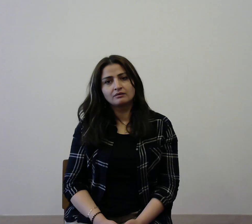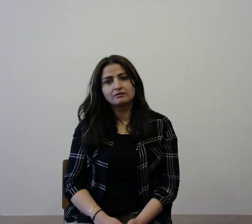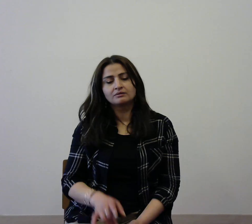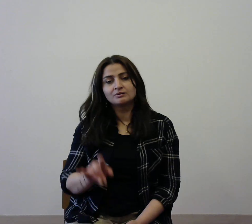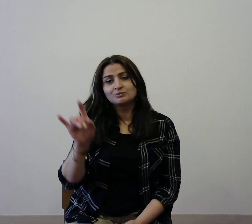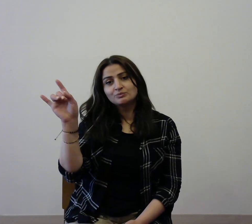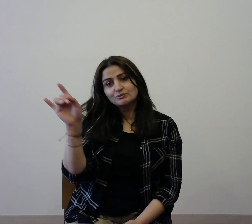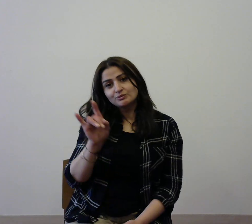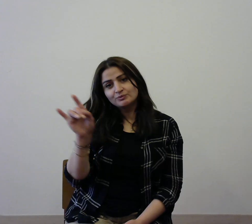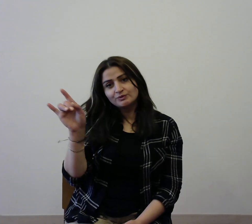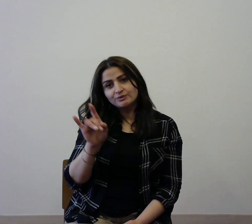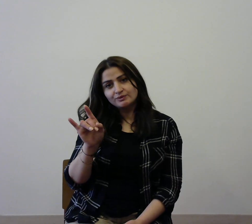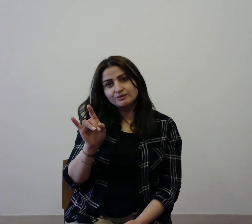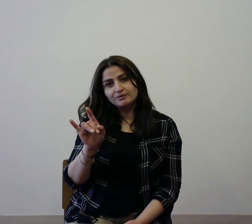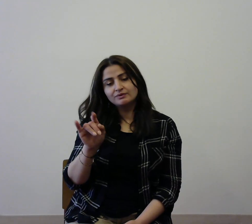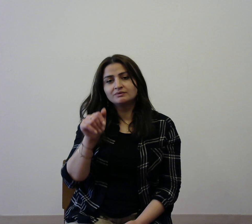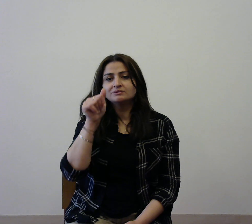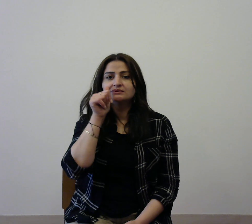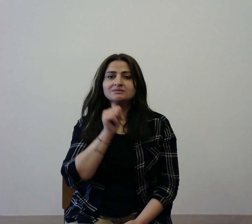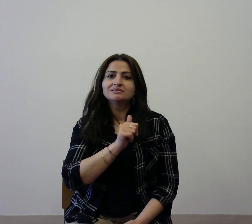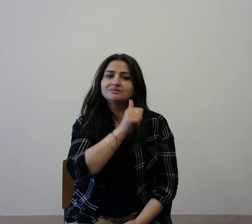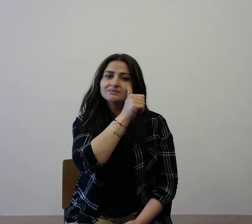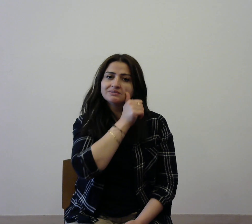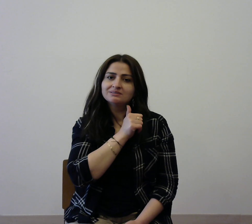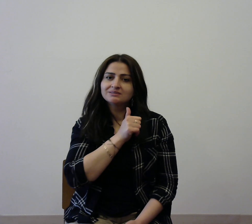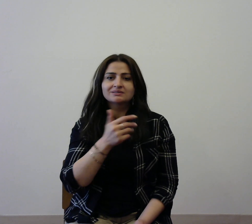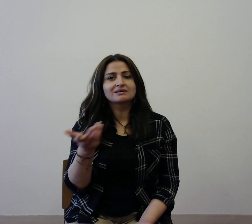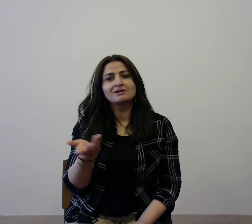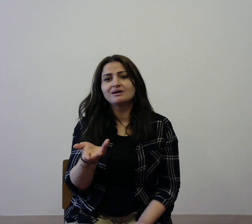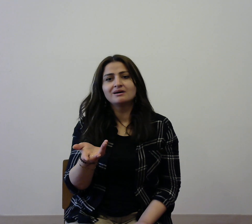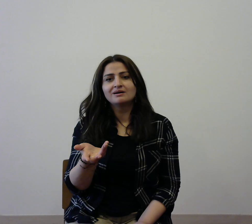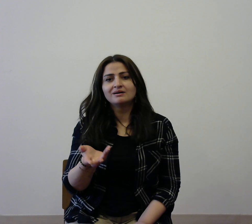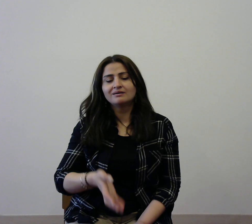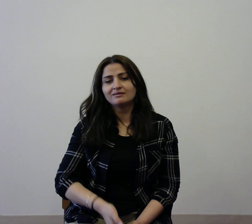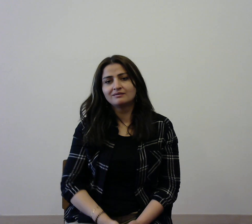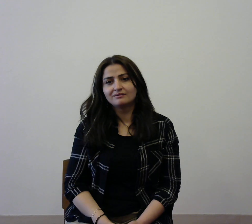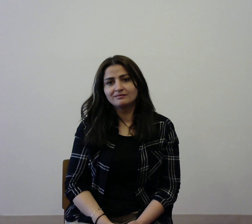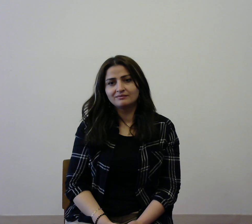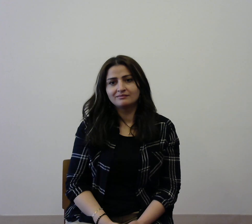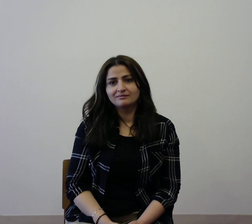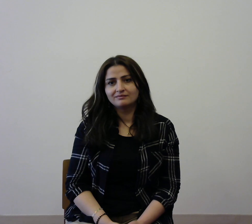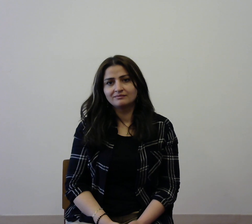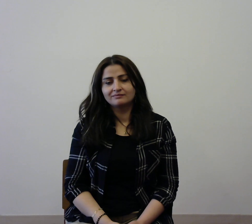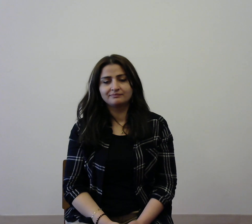WiFi-ın parolu nədir?